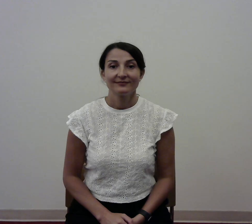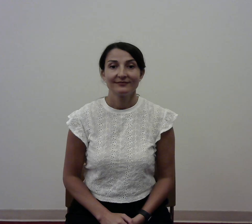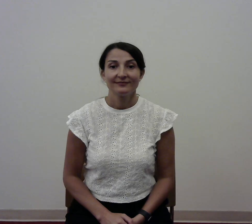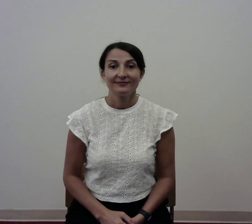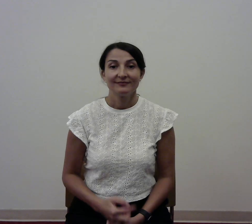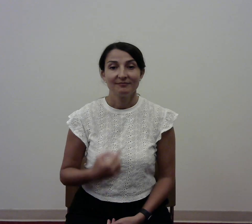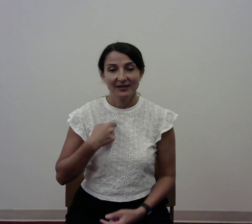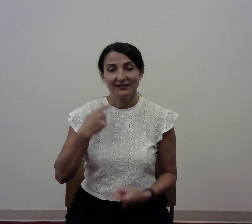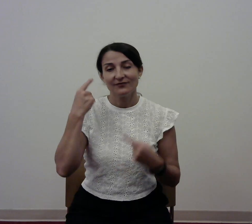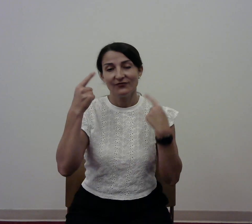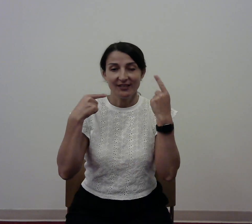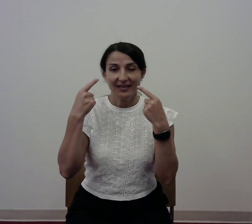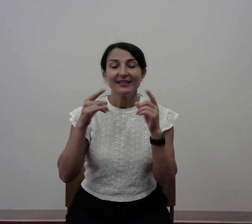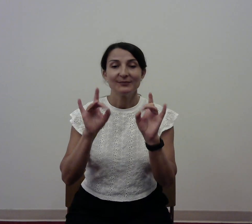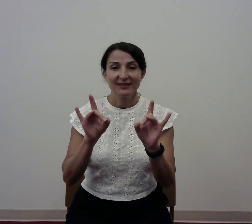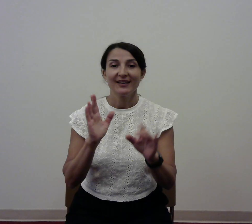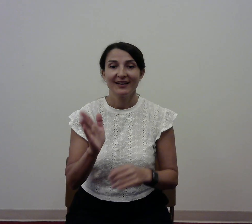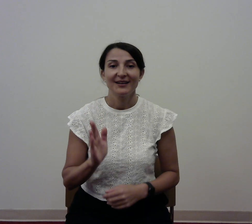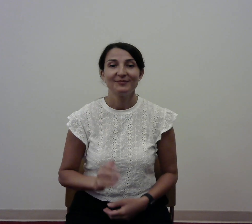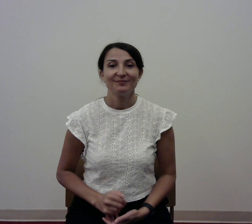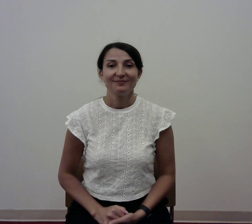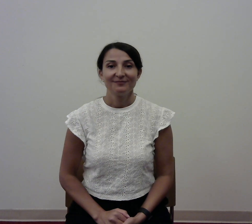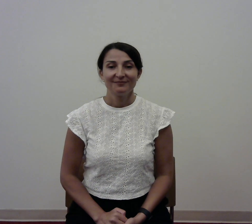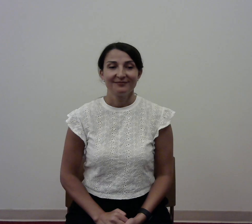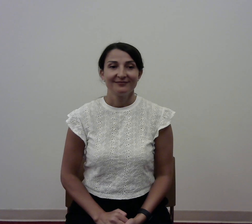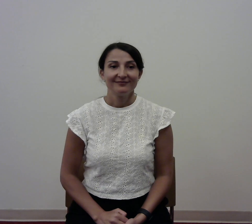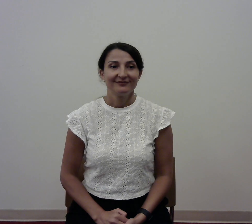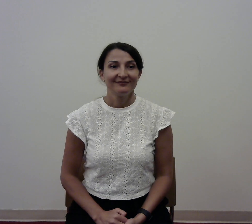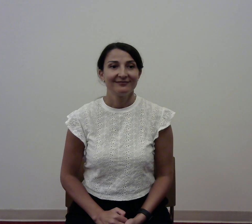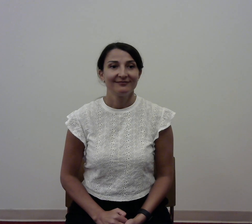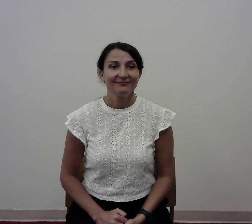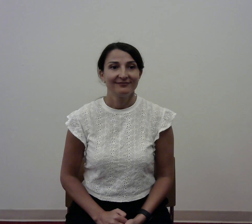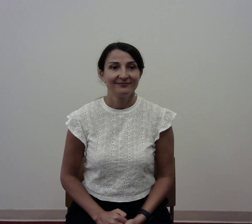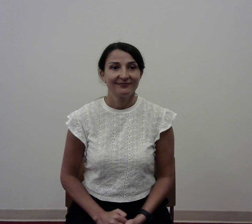Mən fikirləşim, deyərəm